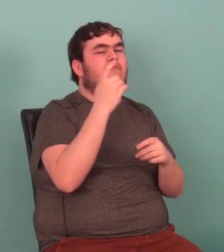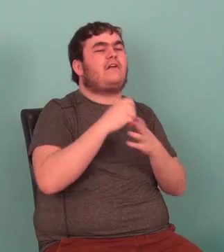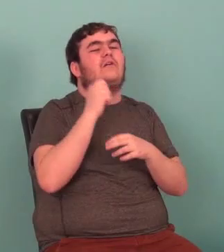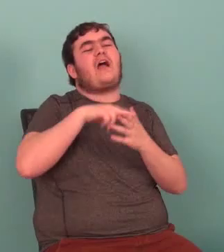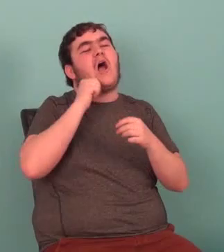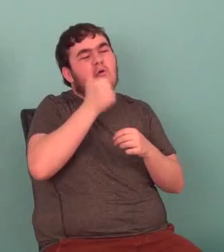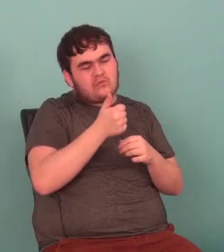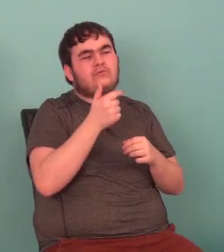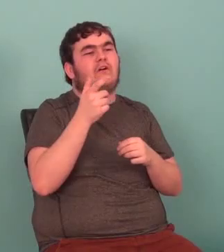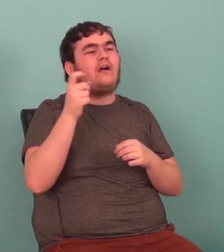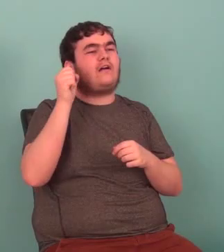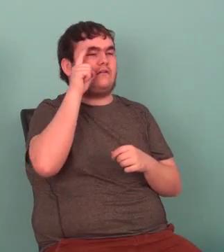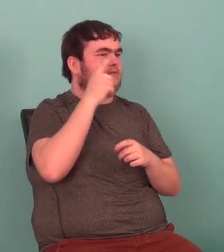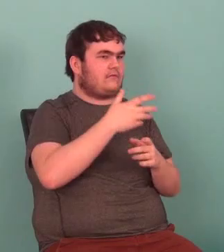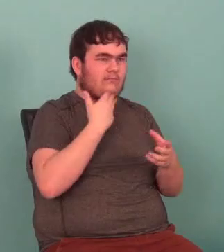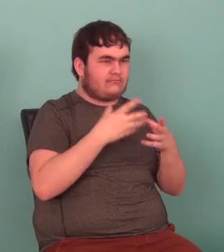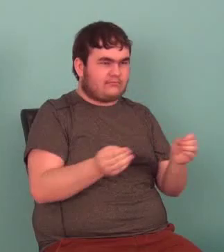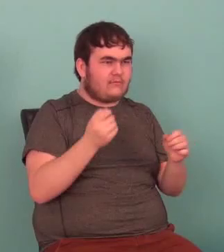Akurat następnego dnia się budzą i widzą, że nie ma żaby, zniknęła.